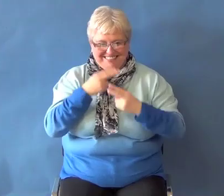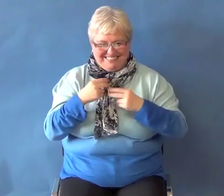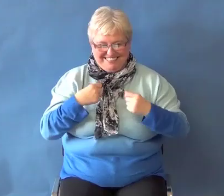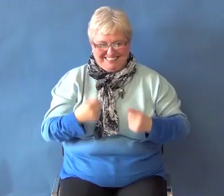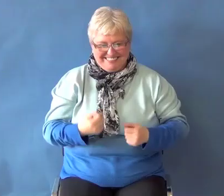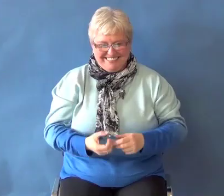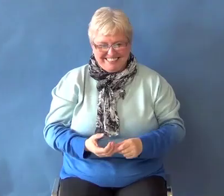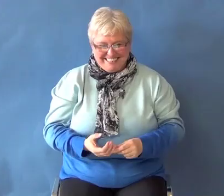Ciężko mi opowiadać.